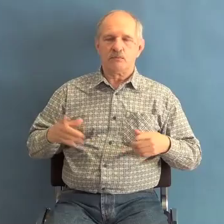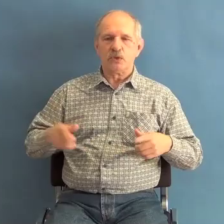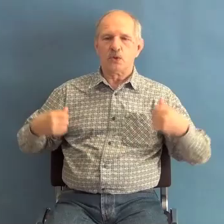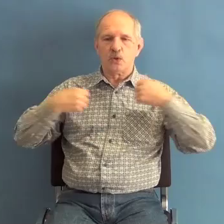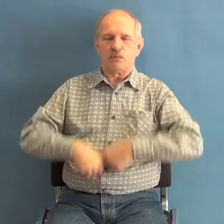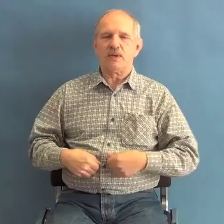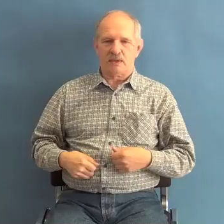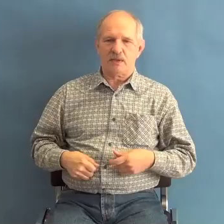Trzeba się ubrać.